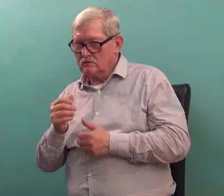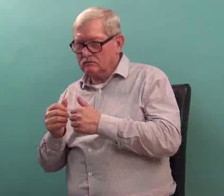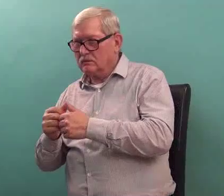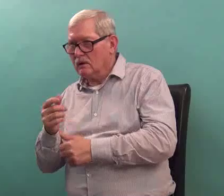Syn go dogania.